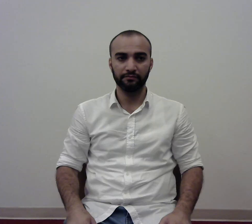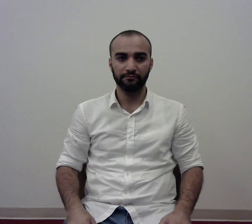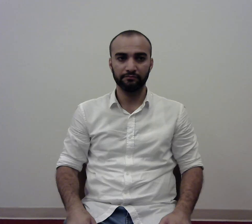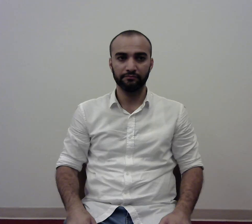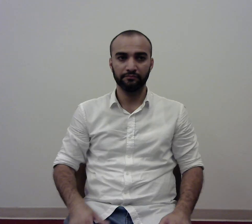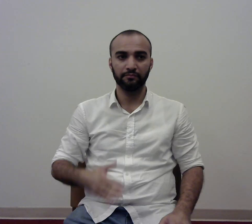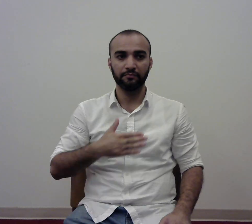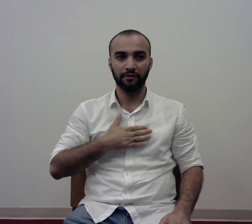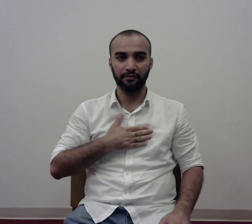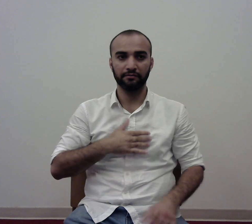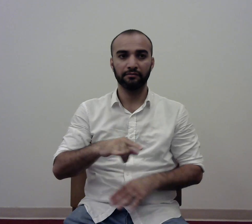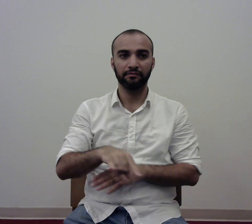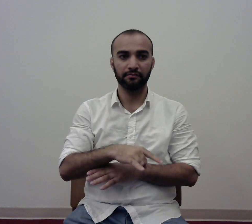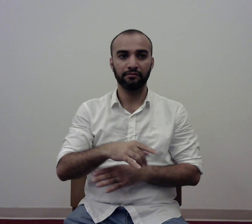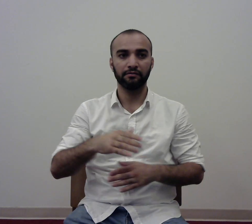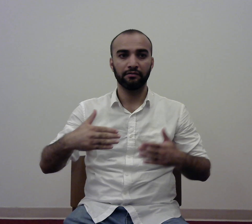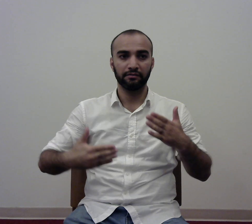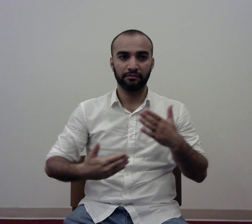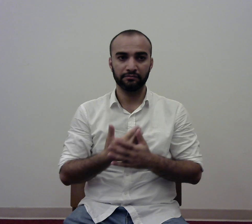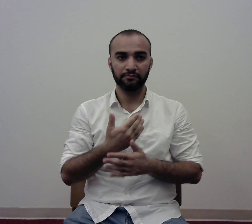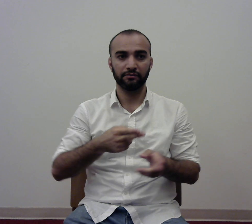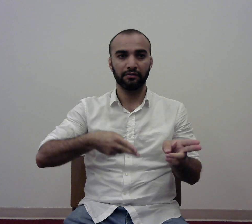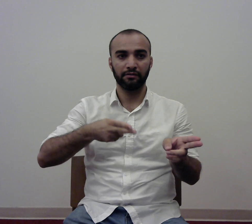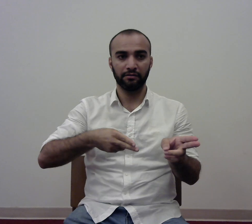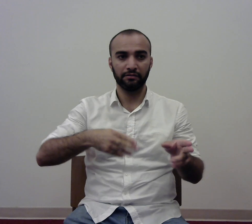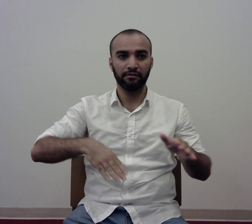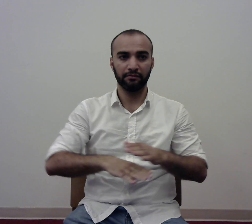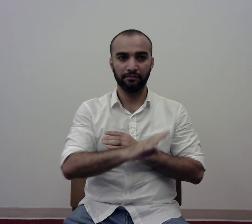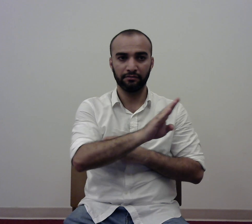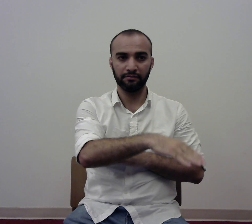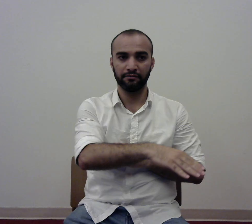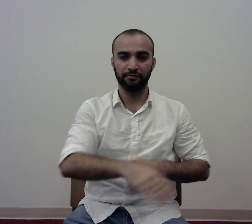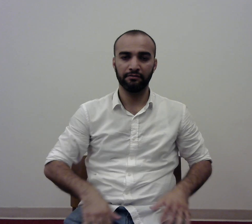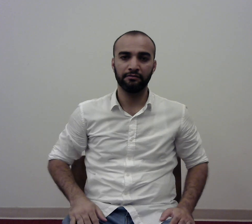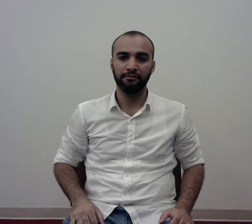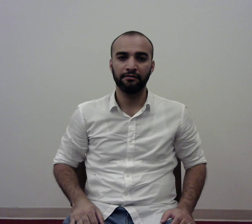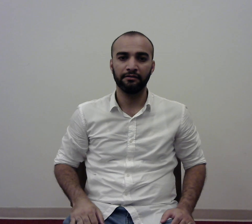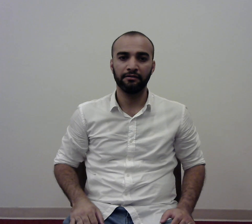Mən Gəncəyə yeni qatarla gedirəm